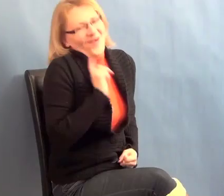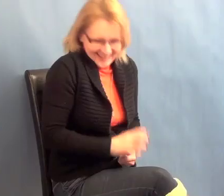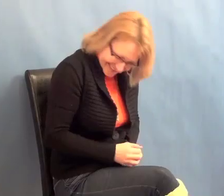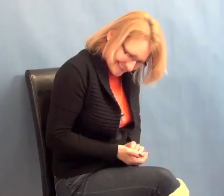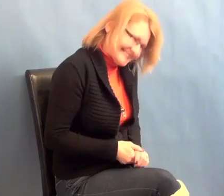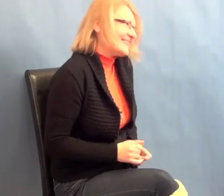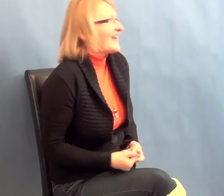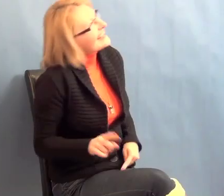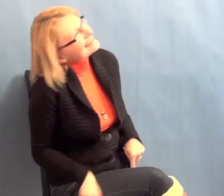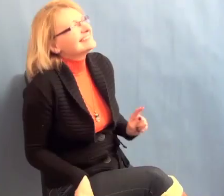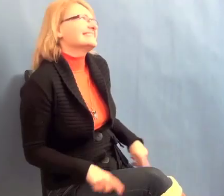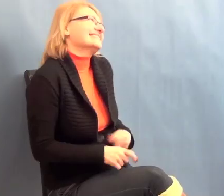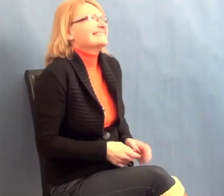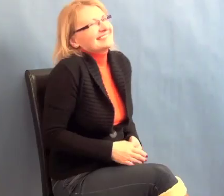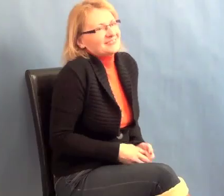Jak go zobaczył, schował kamień i zaczął udawać, że czymś się tam bawi.